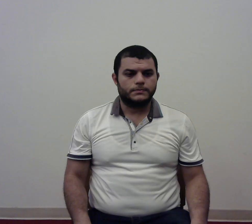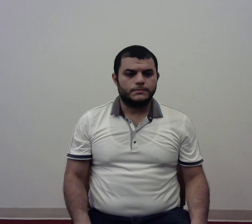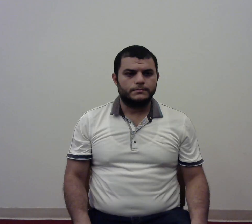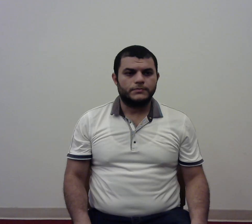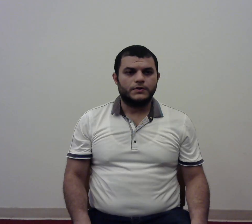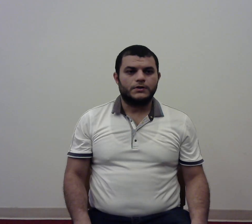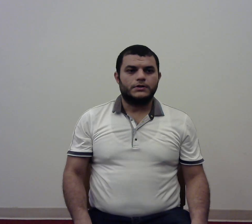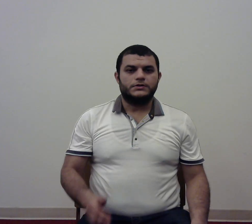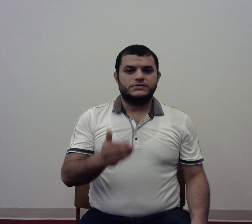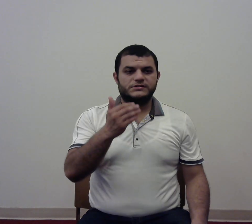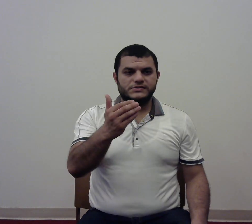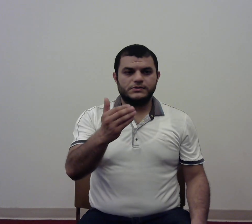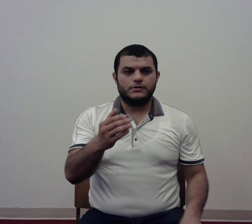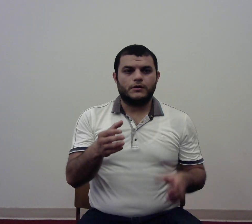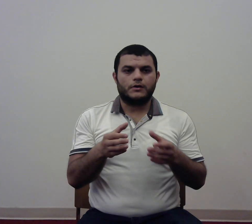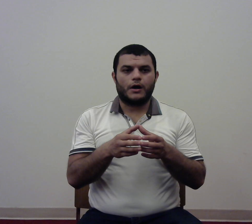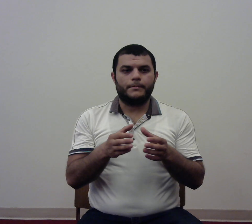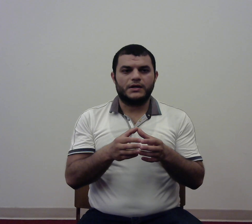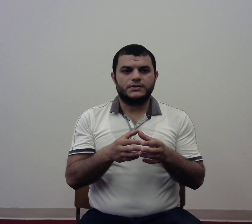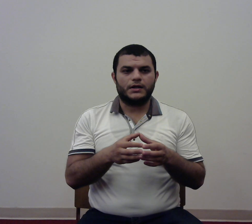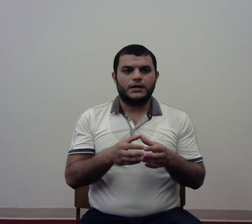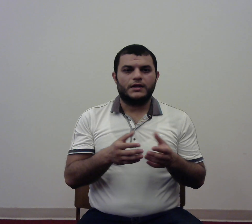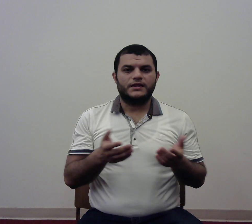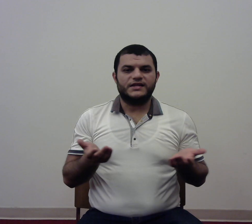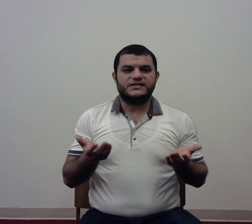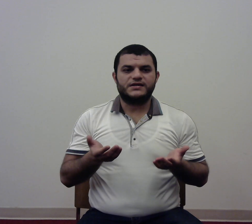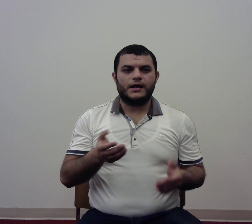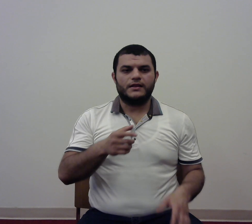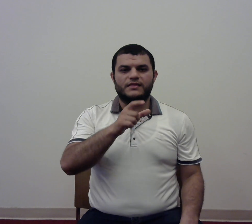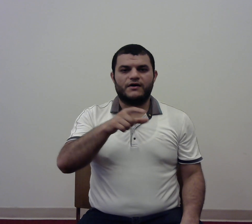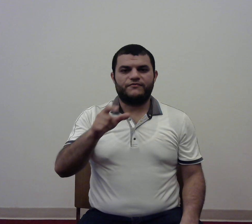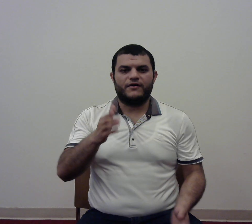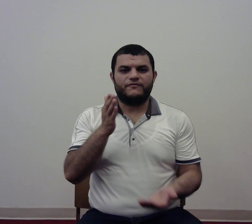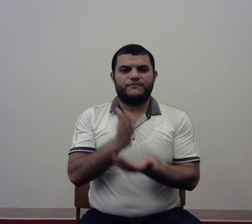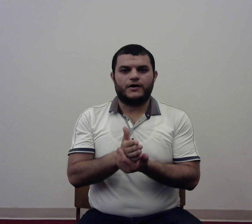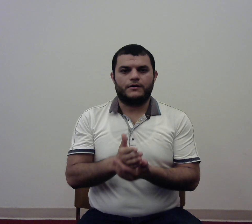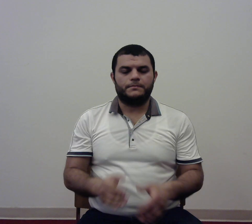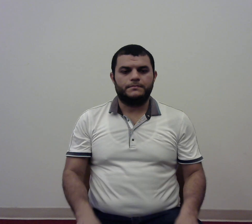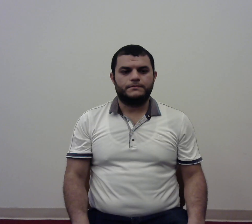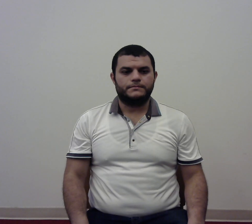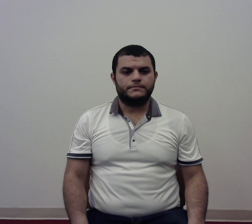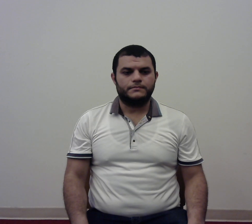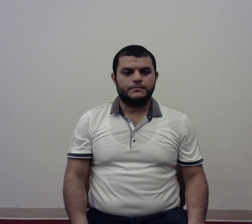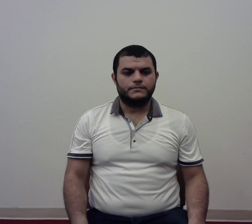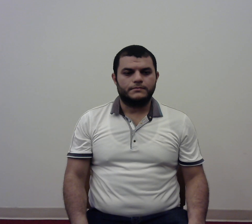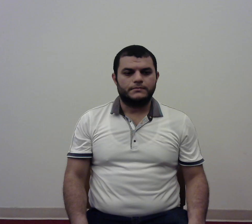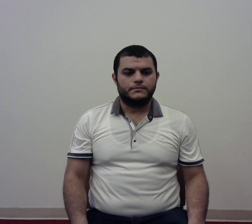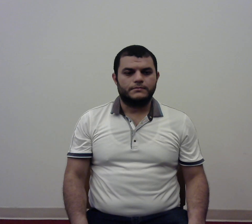Sizin komandada neçə nəfər var?